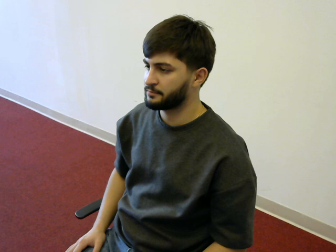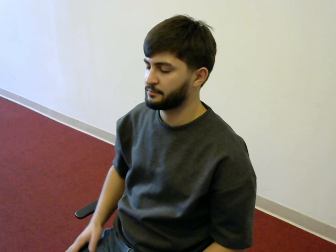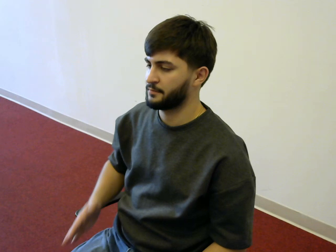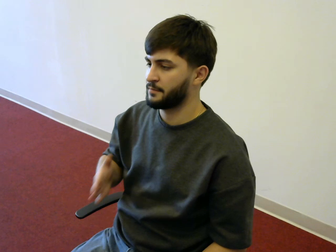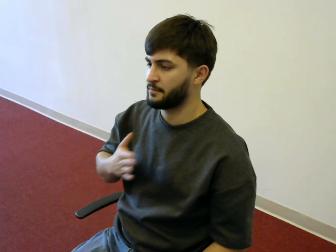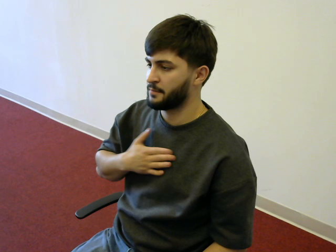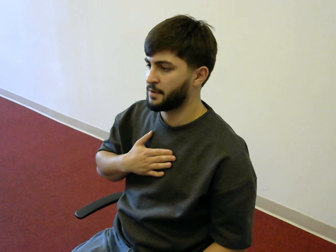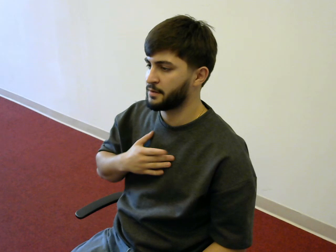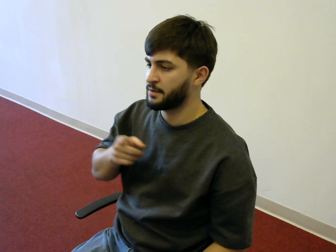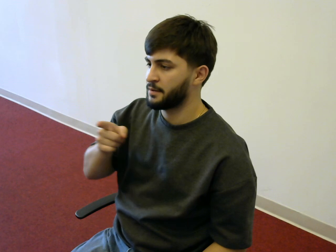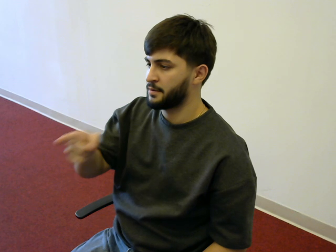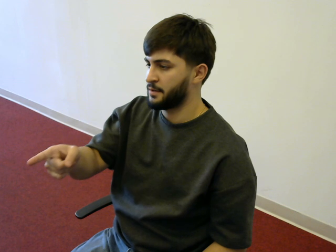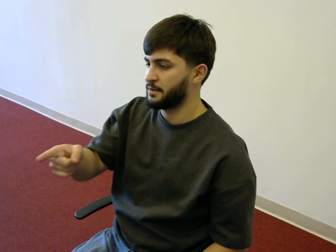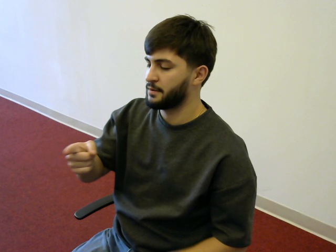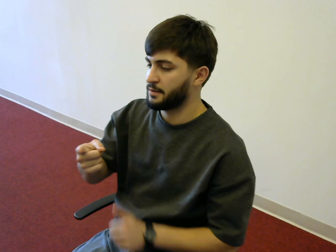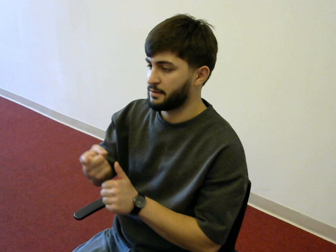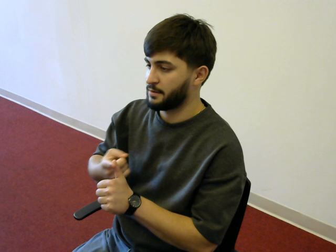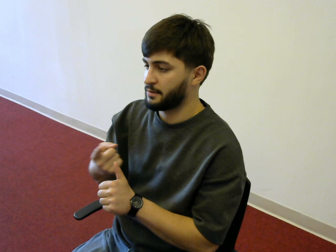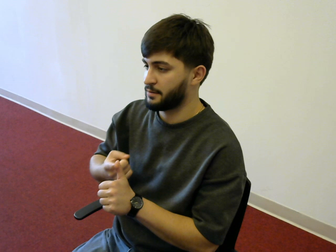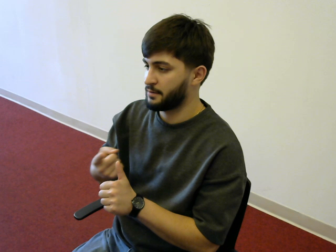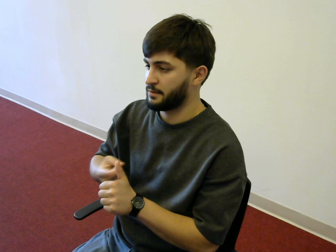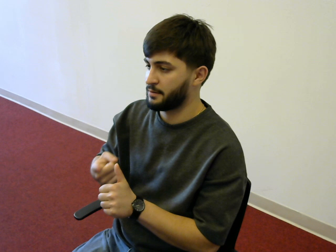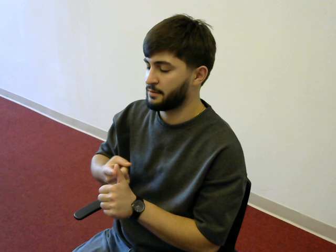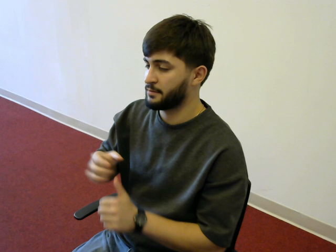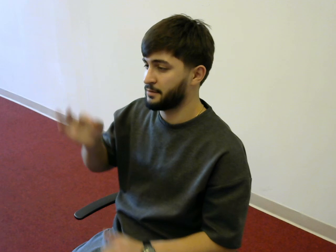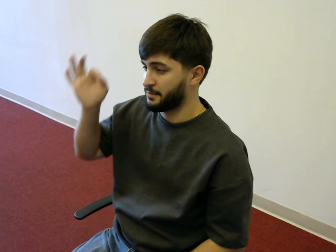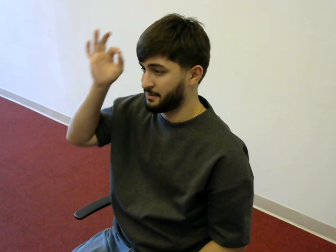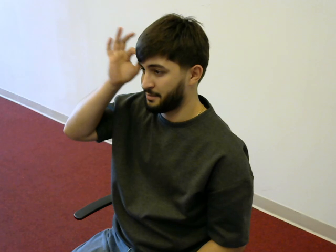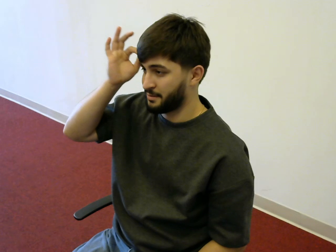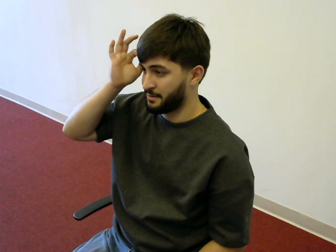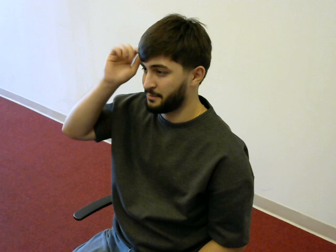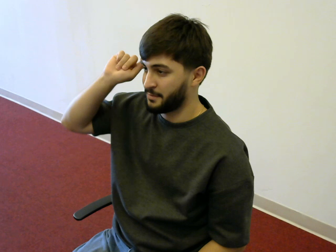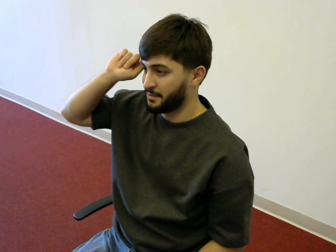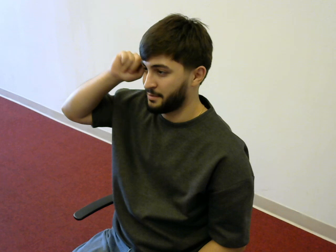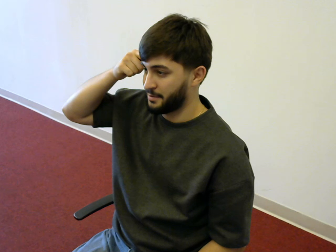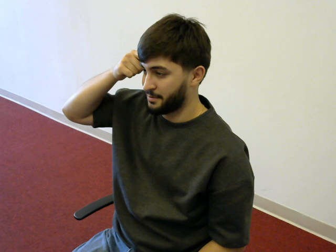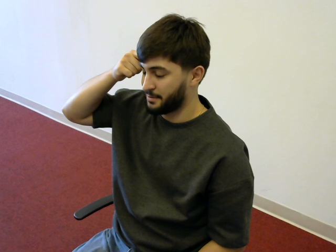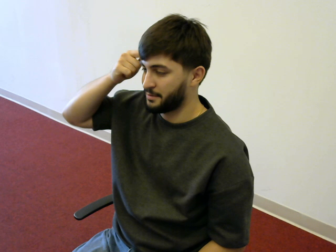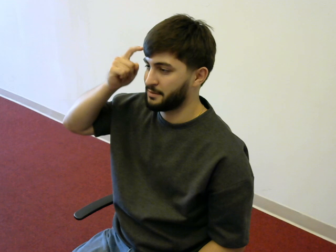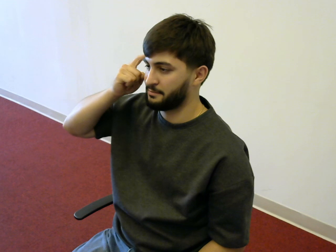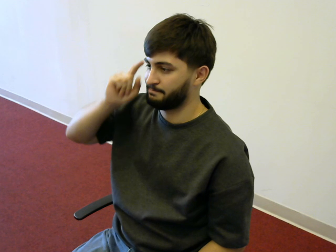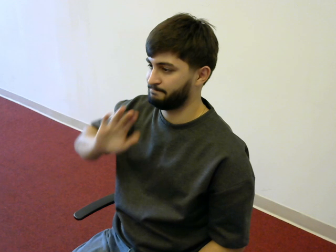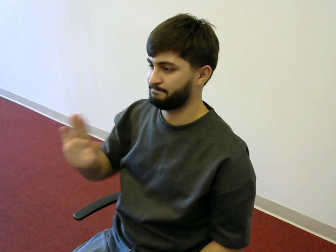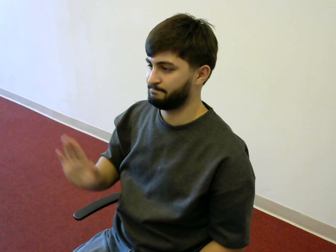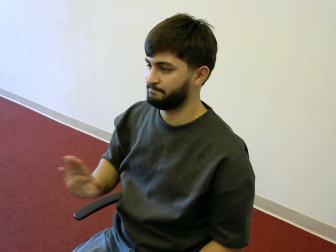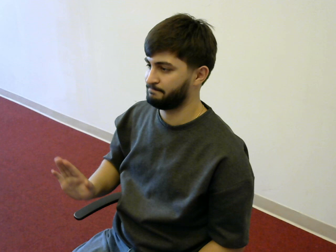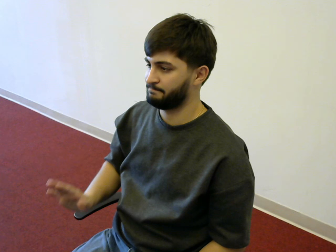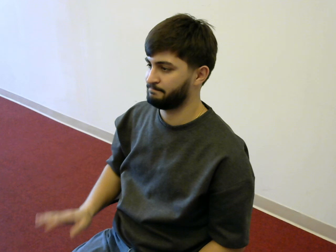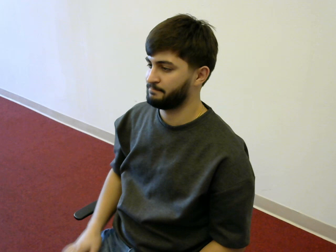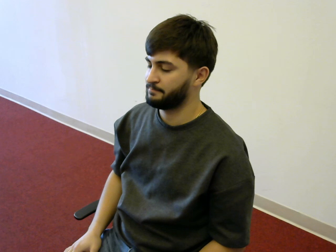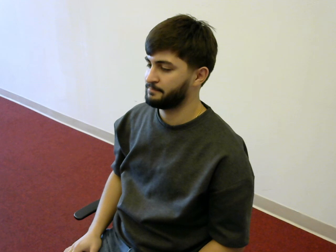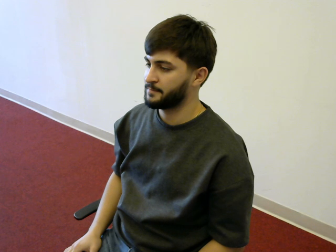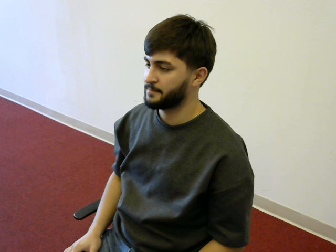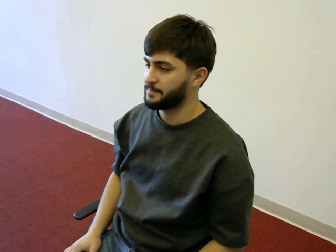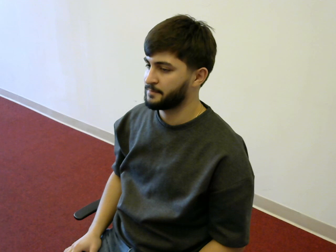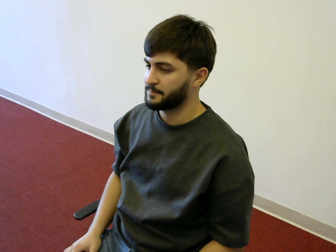Mən sənin adını yadımda saxlaya bilmirəm